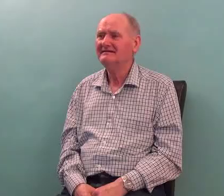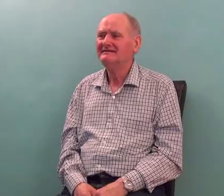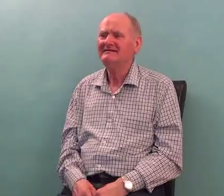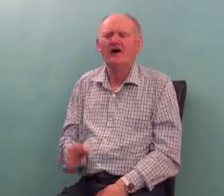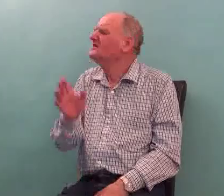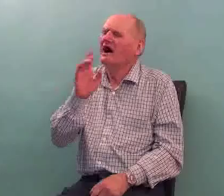Nie.